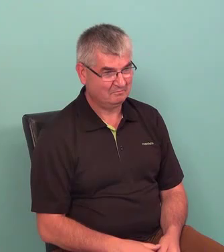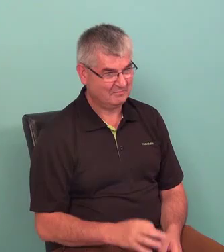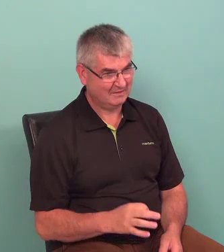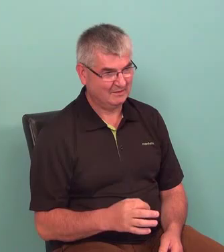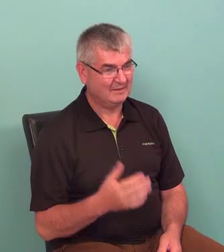Teraz.